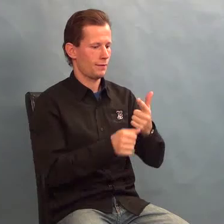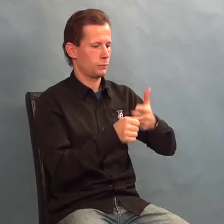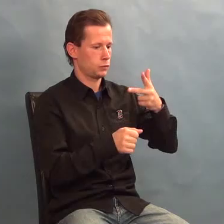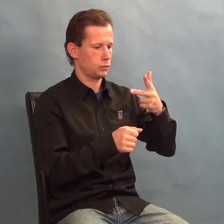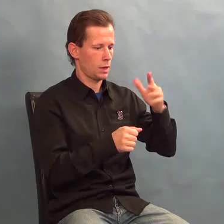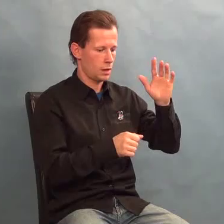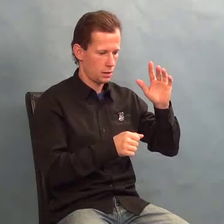Nie.